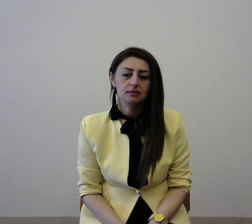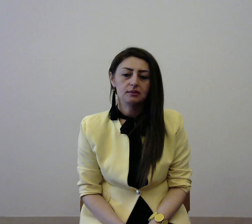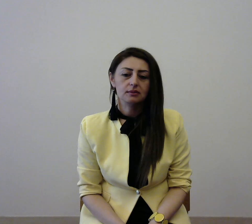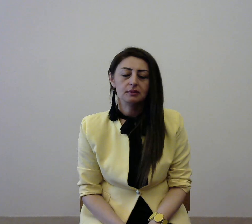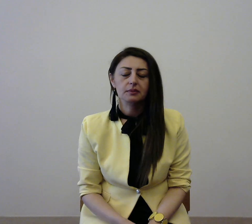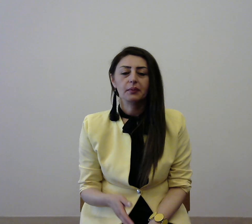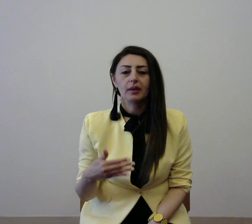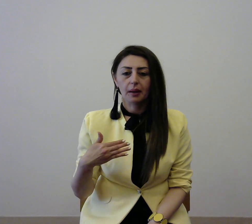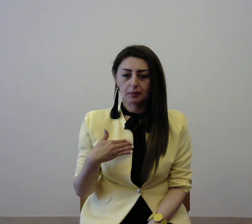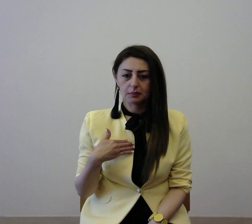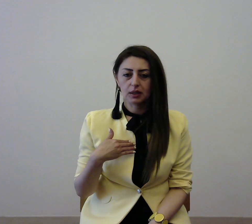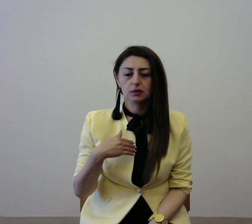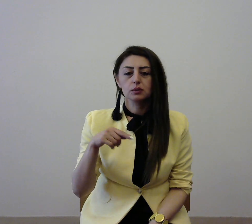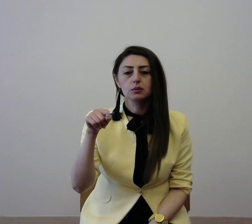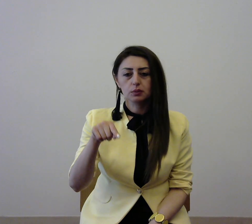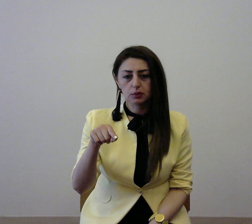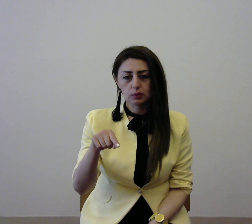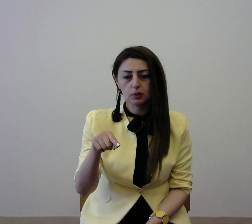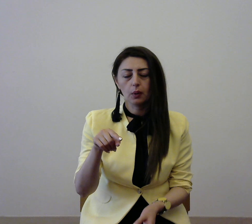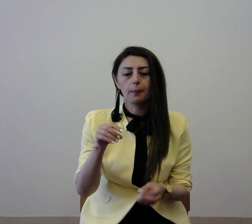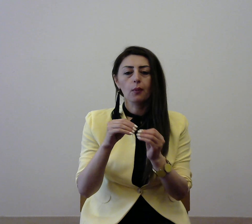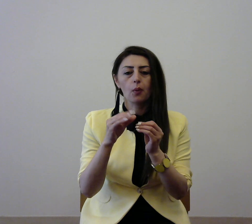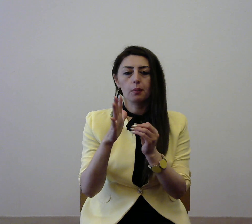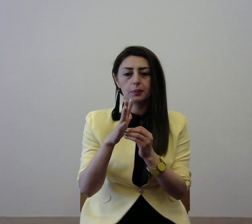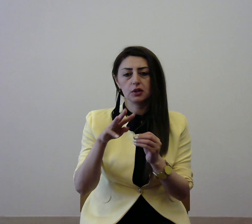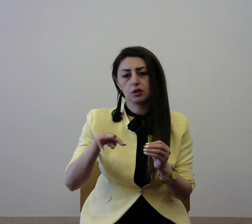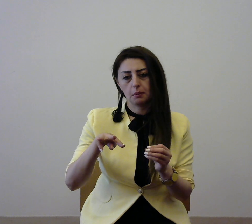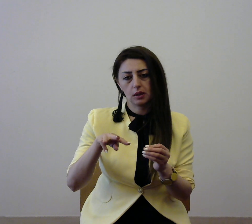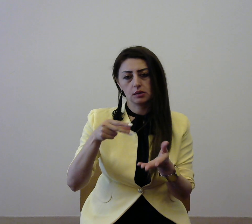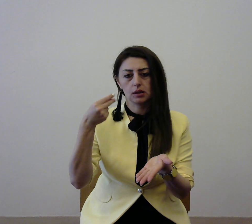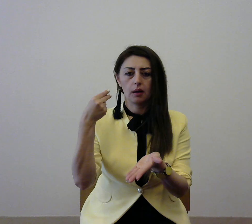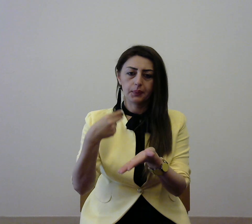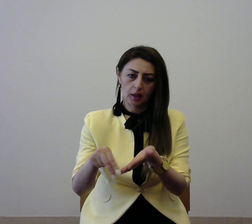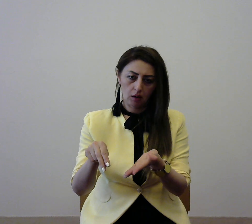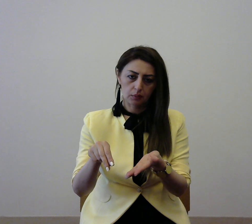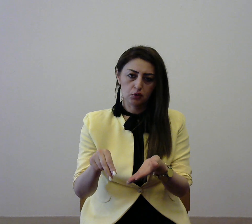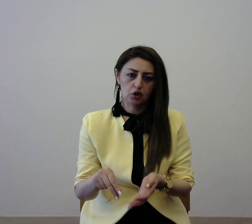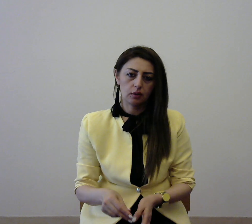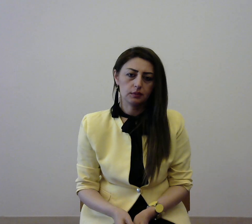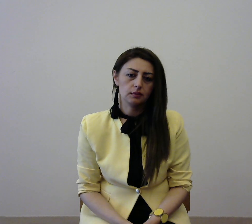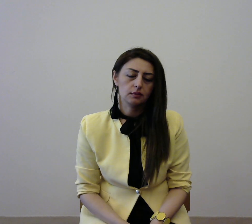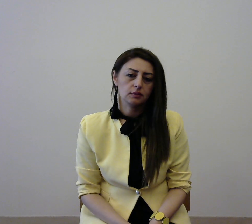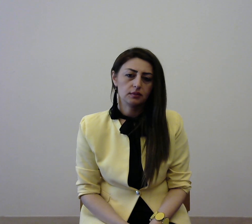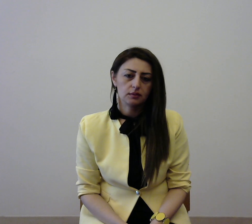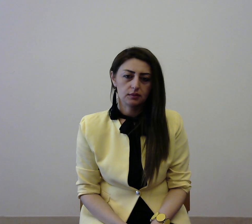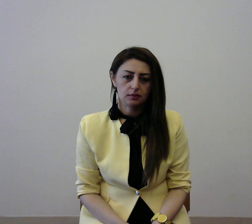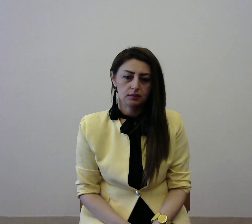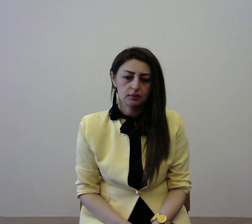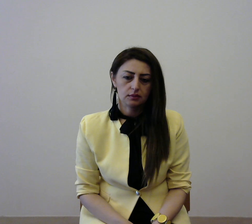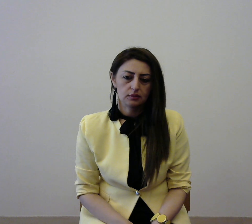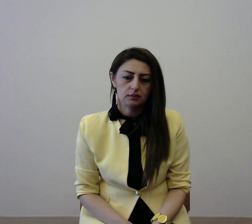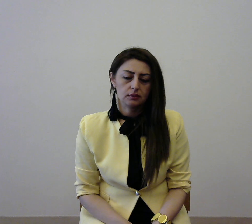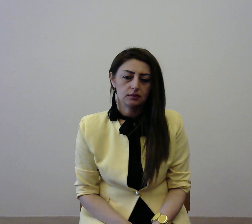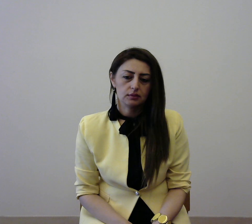Mən bunu 15 manata almışam